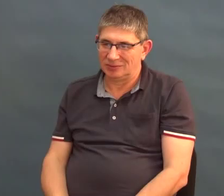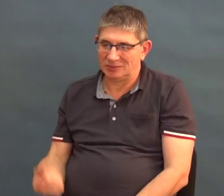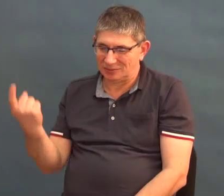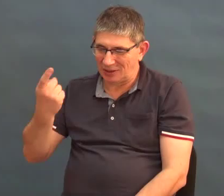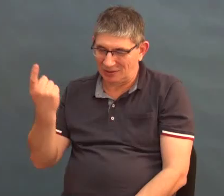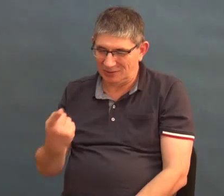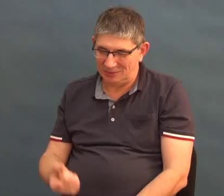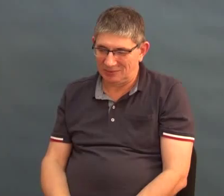Zakaz.